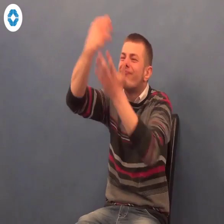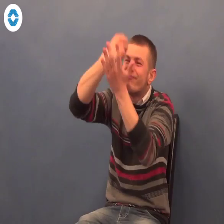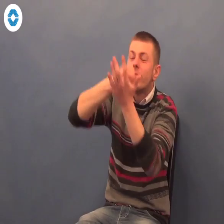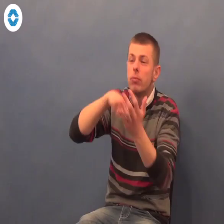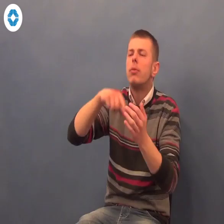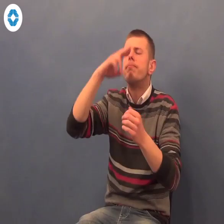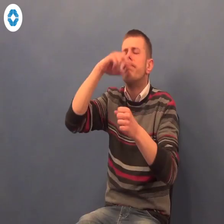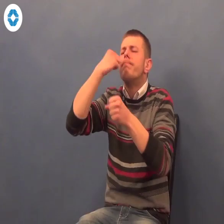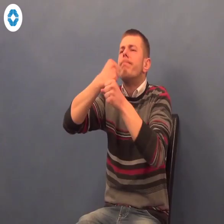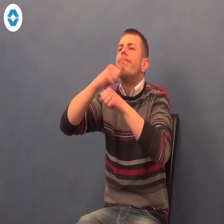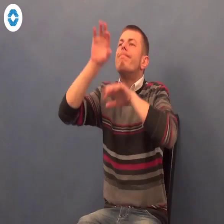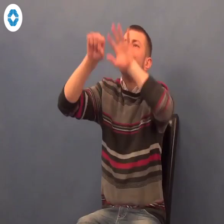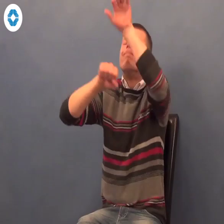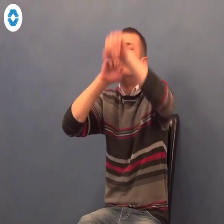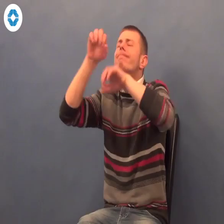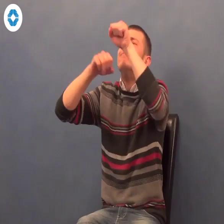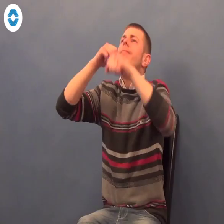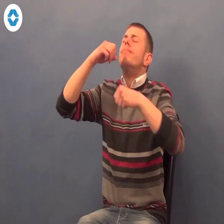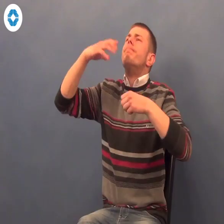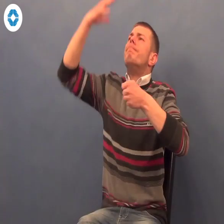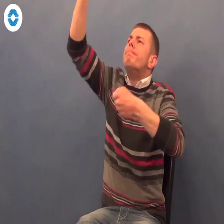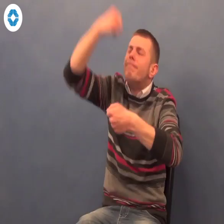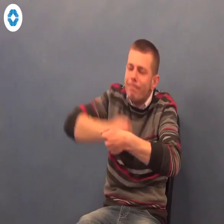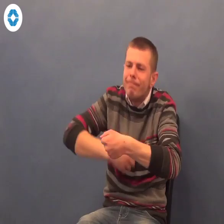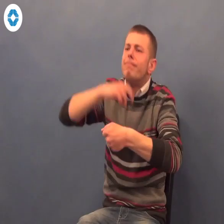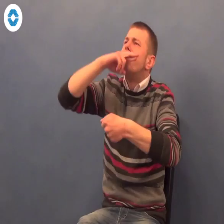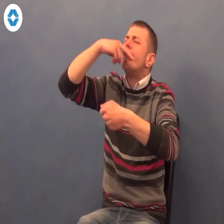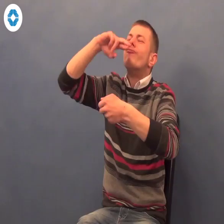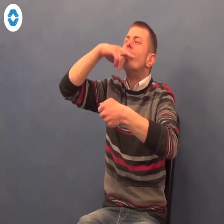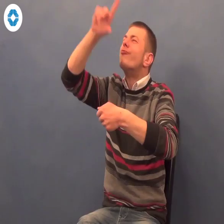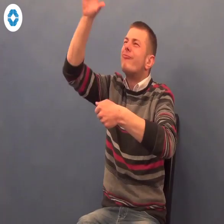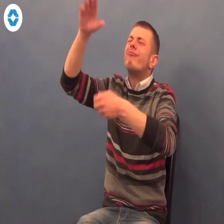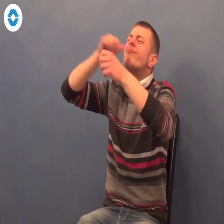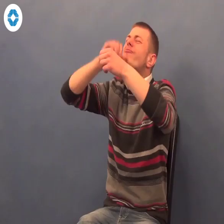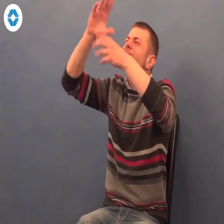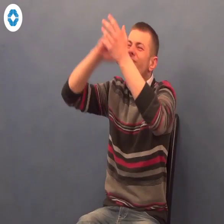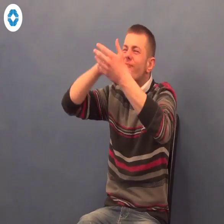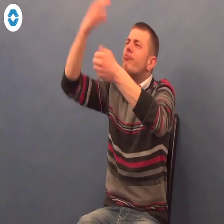Ojciec pracuje, wchodzi na drabinę, zrywa gruszki i wkłada je do fartucha. Takie zielone gruszki.